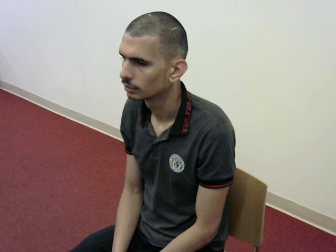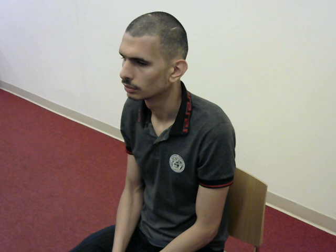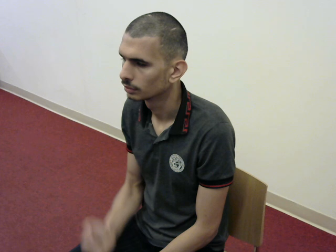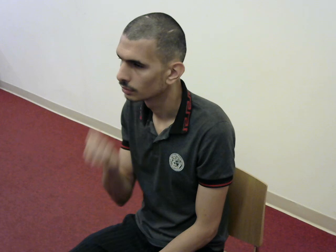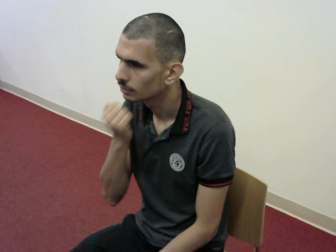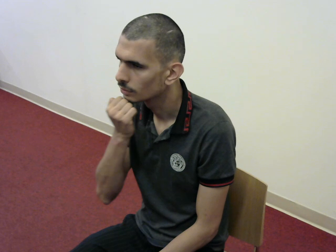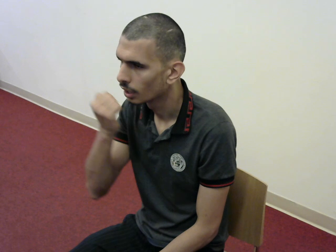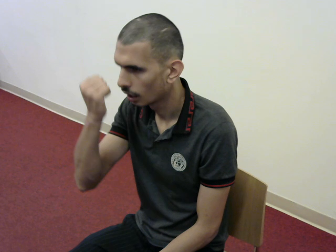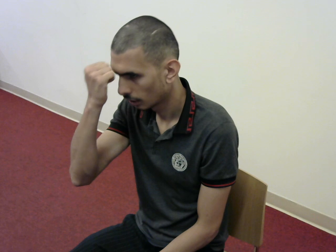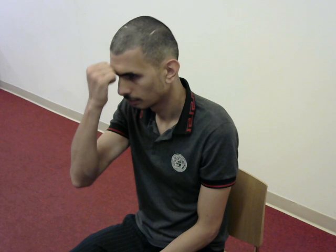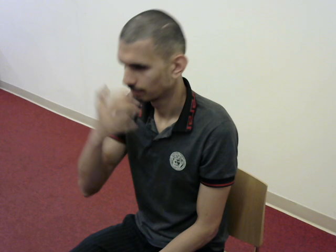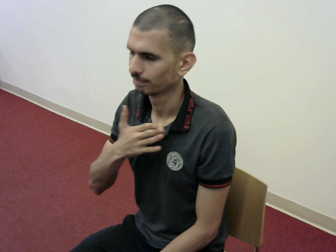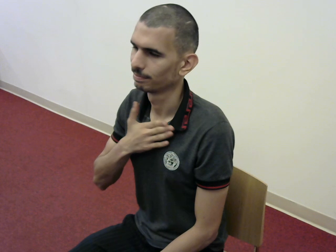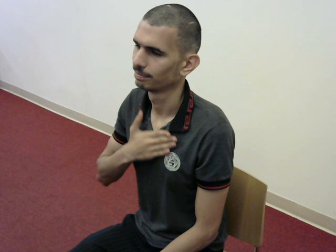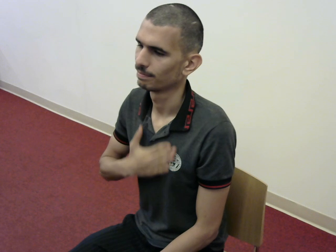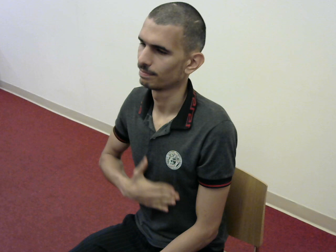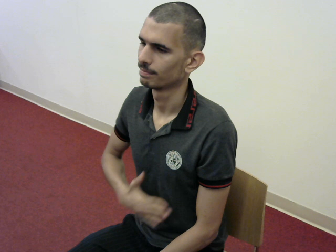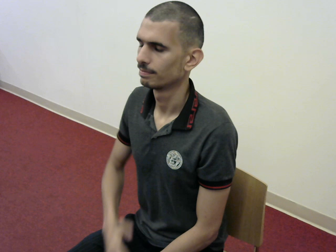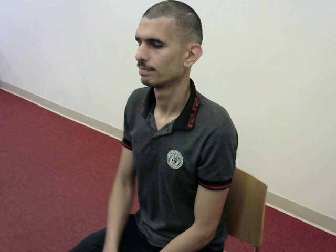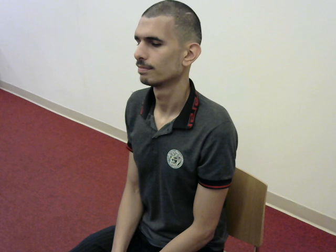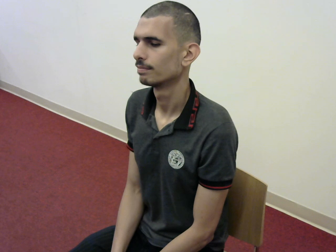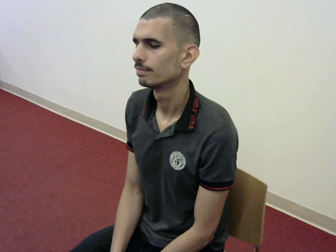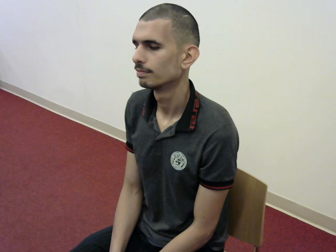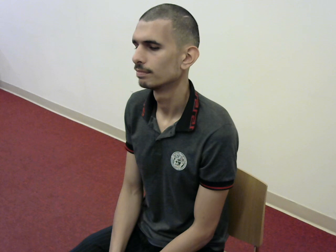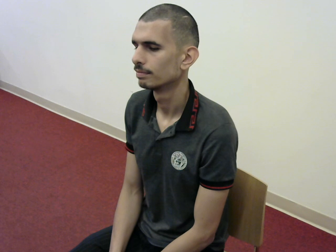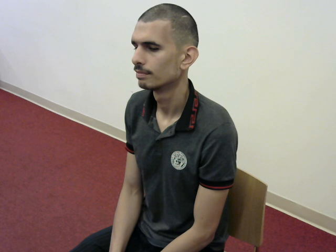Təşəkkür edirəm